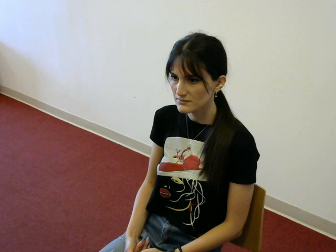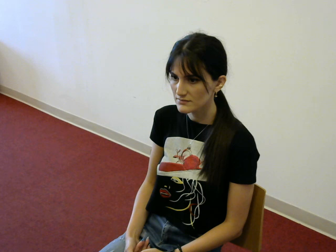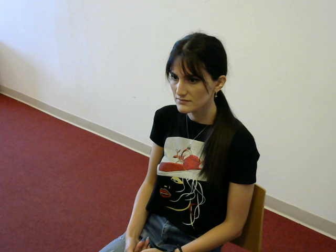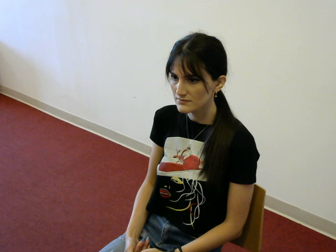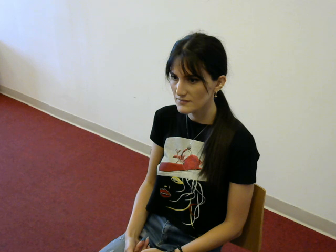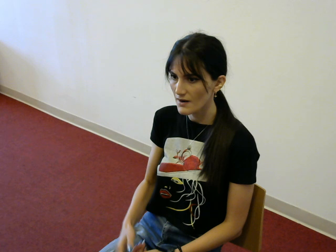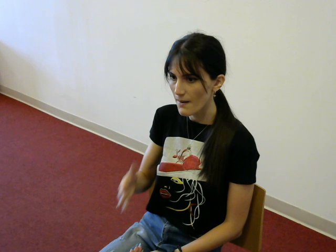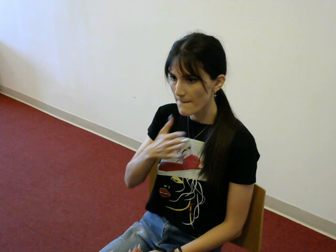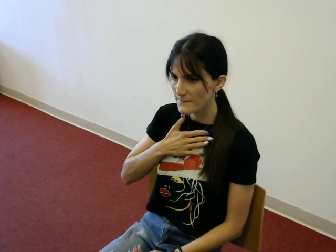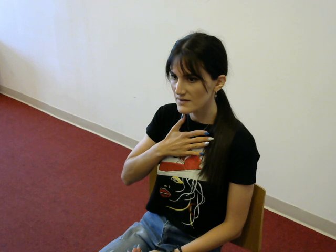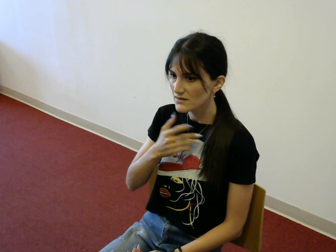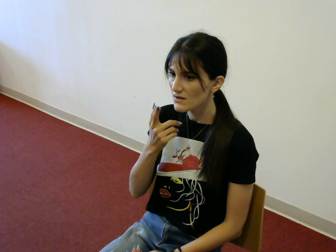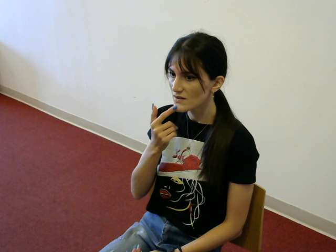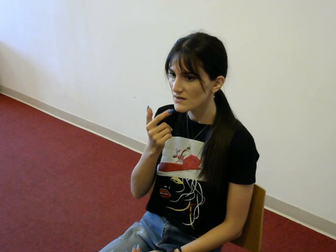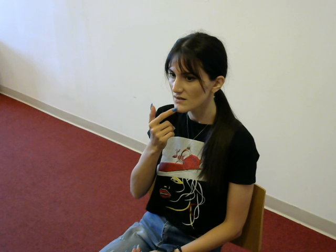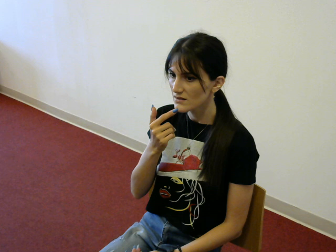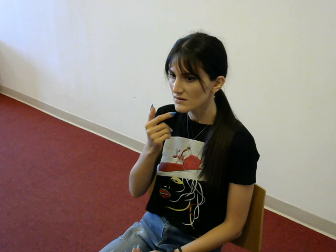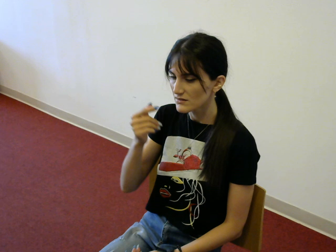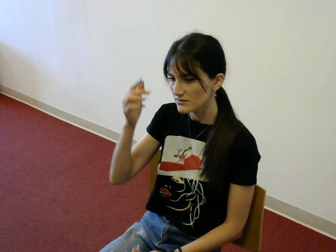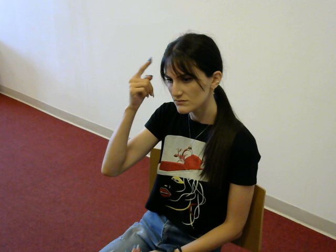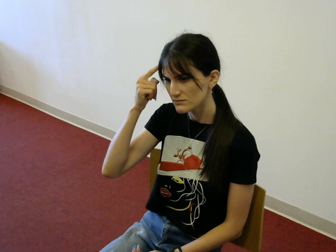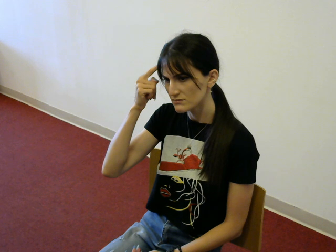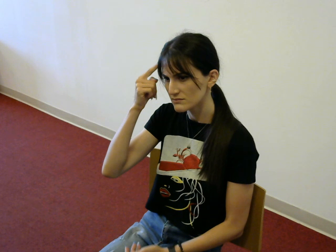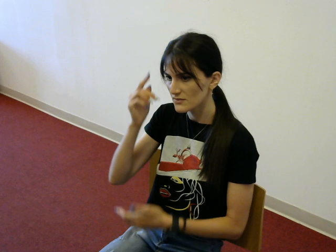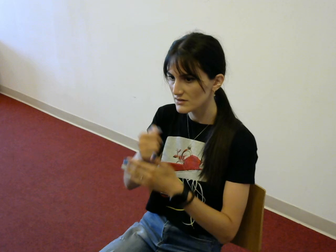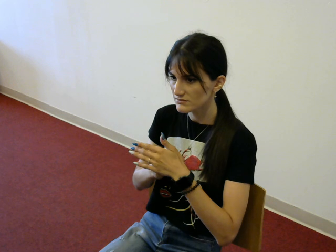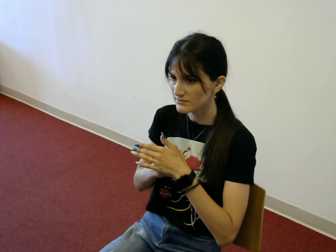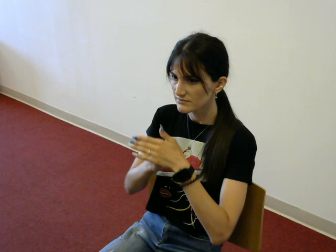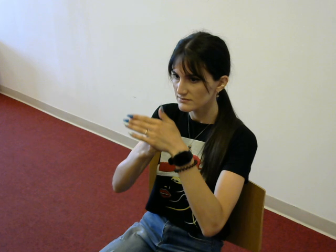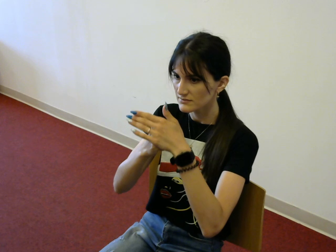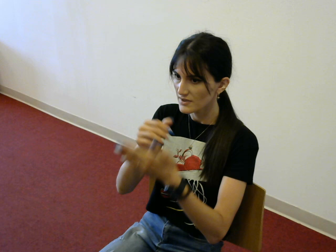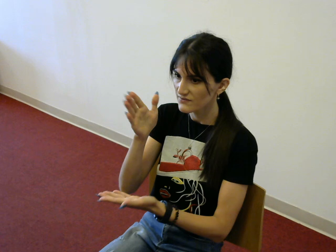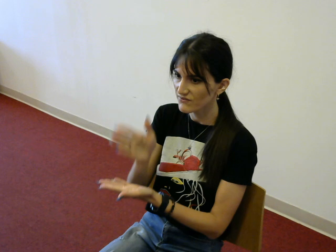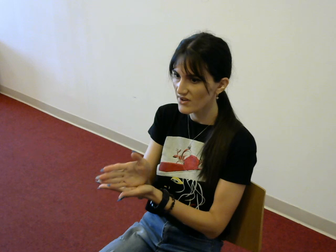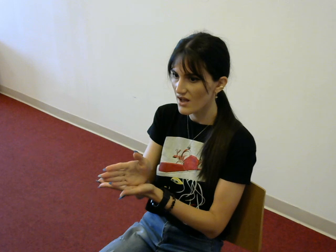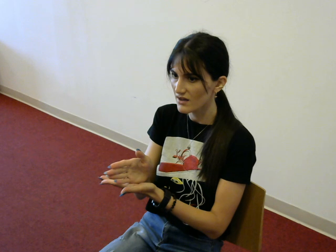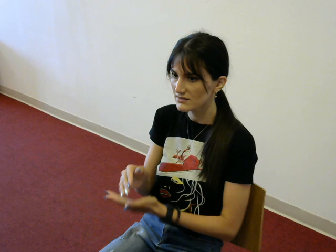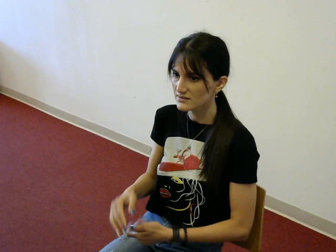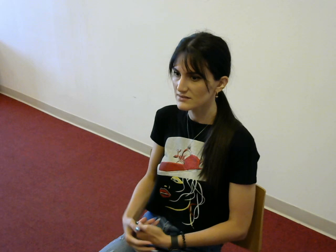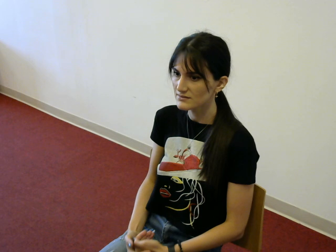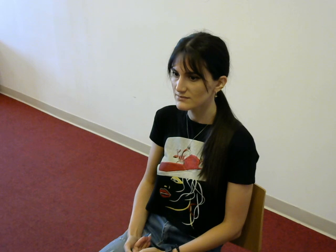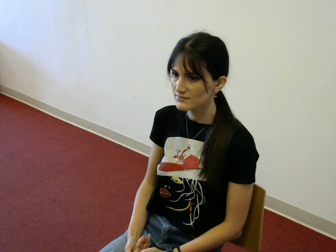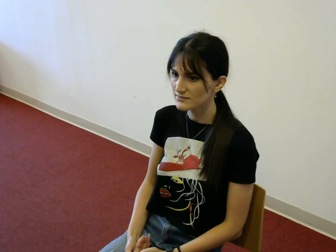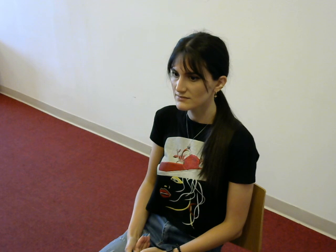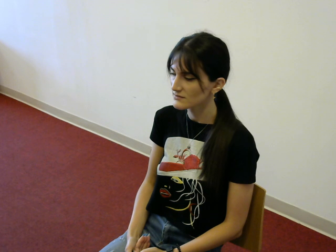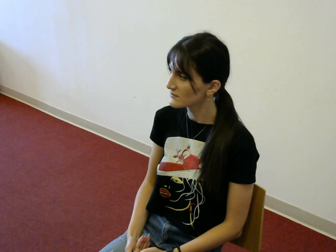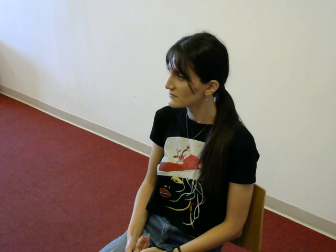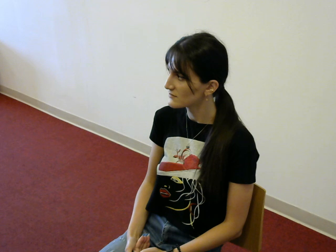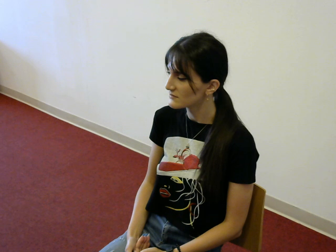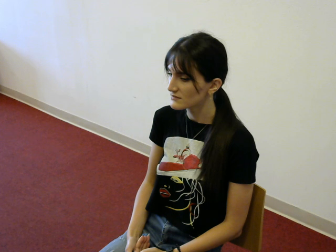Mənim qan təzyiqim var